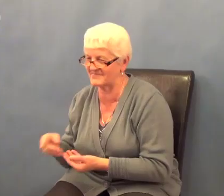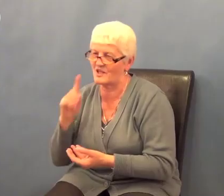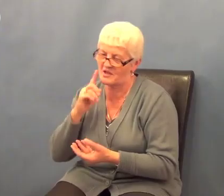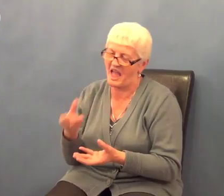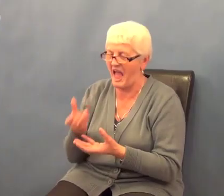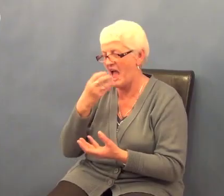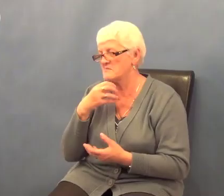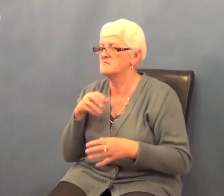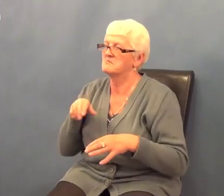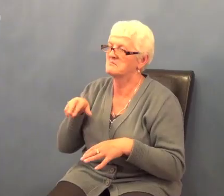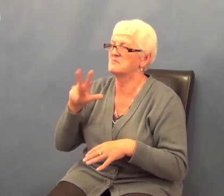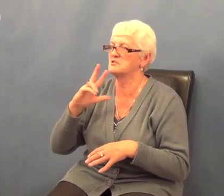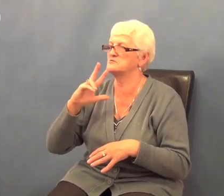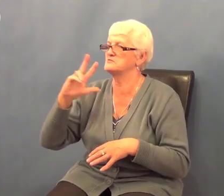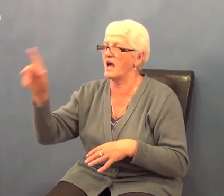Chłopcy jedzą gruszki i odchodzą.